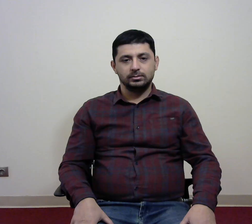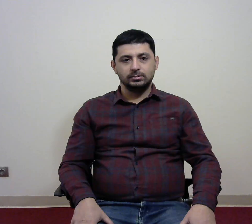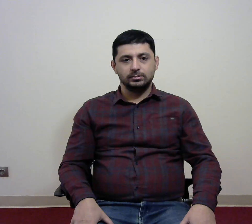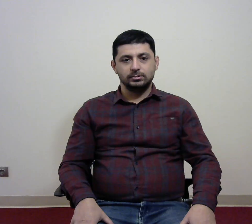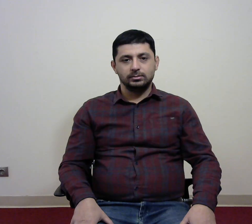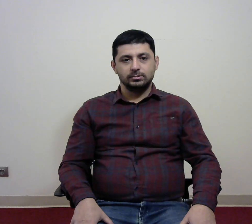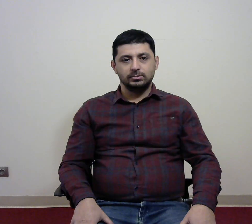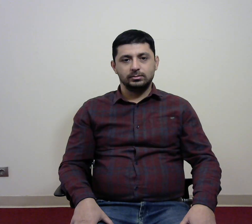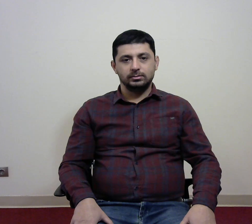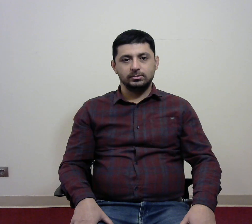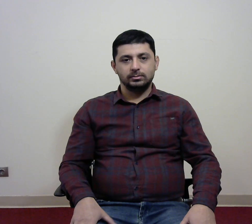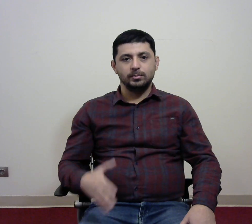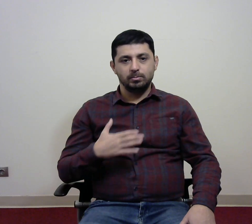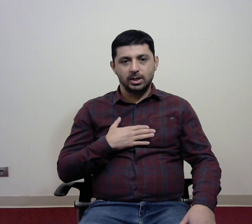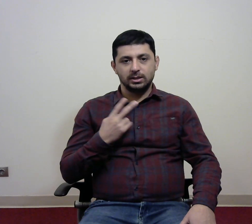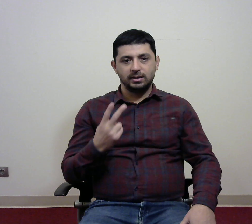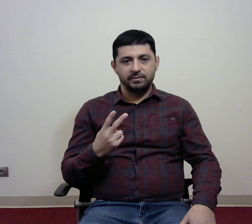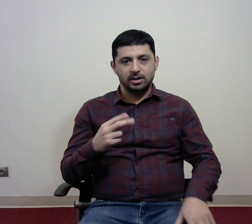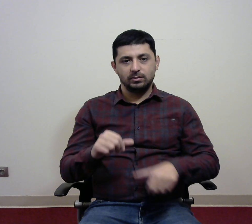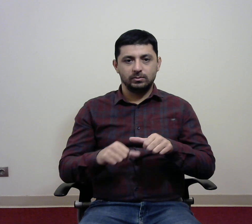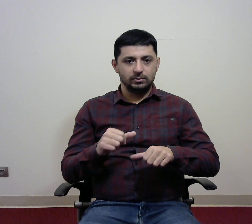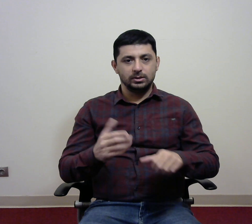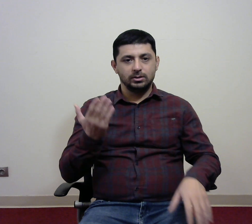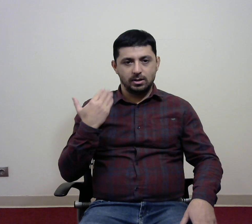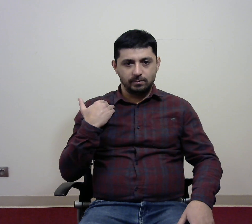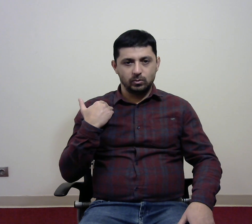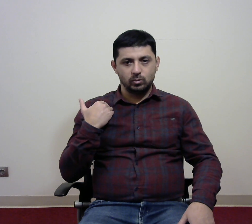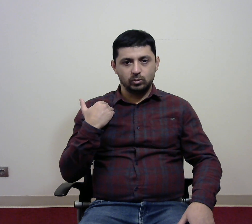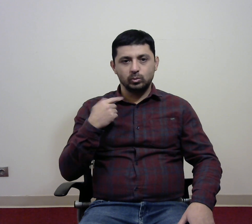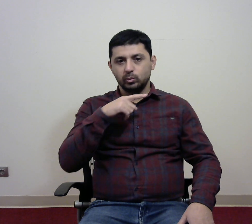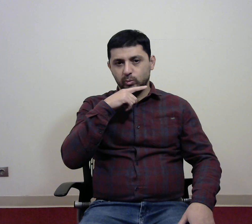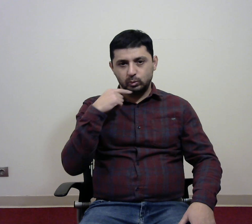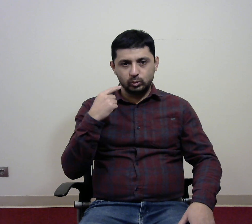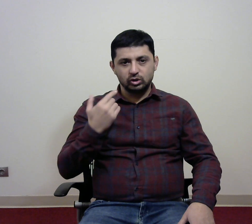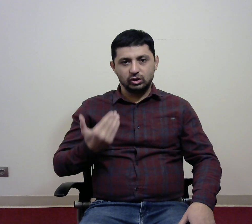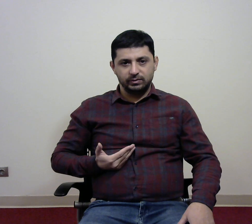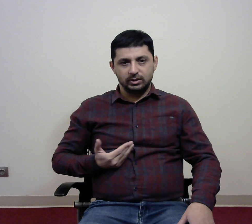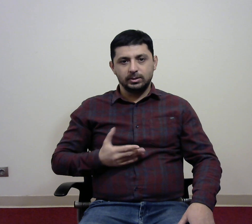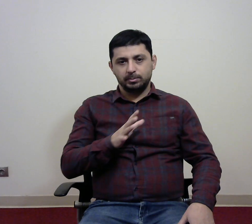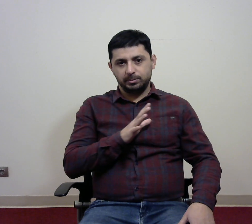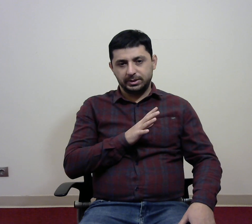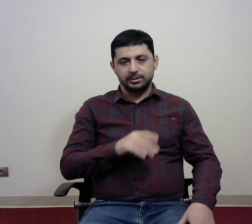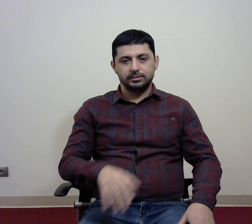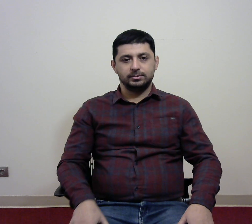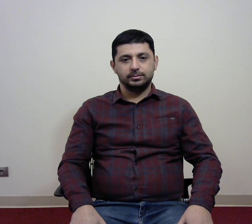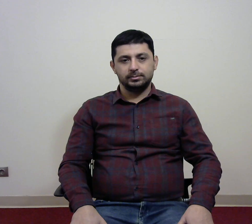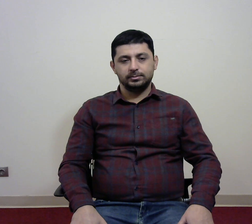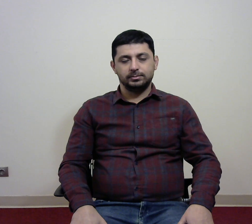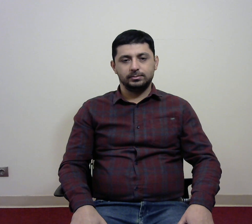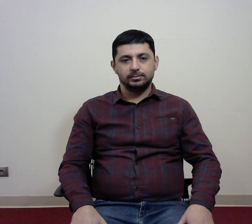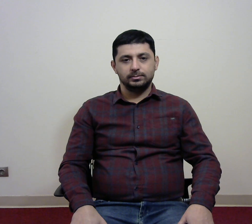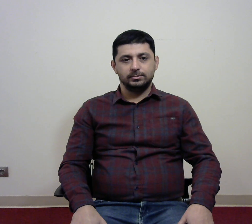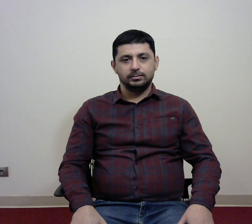Mən iki il öncə Rusiyada yaşayırdım